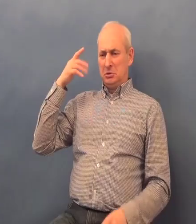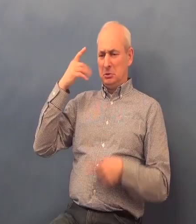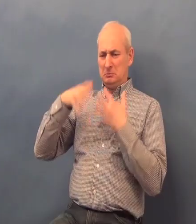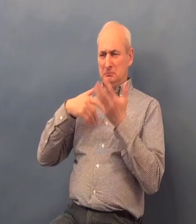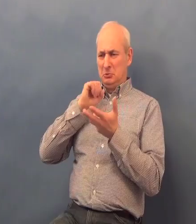Czy to ze starości zgłupiał?